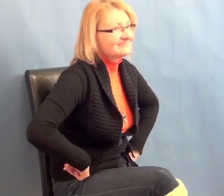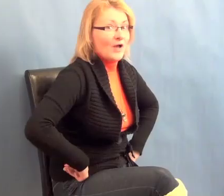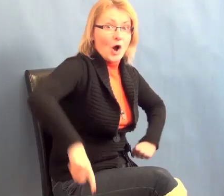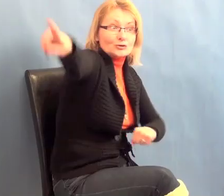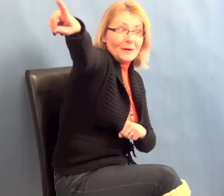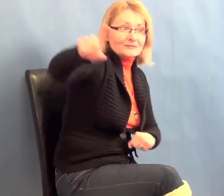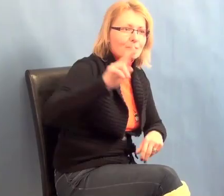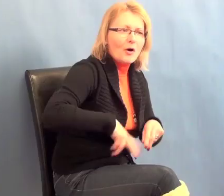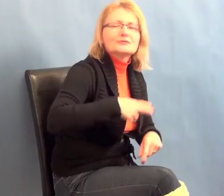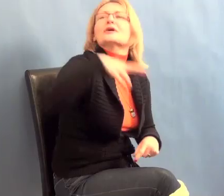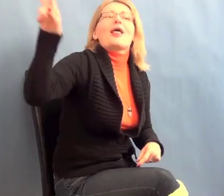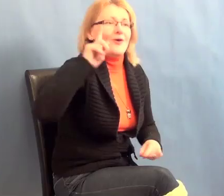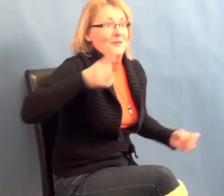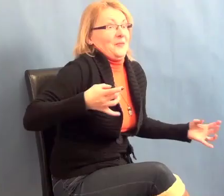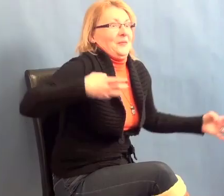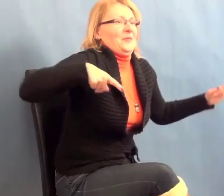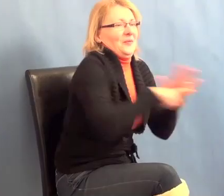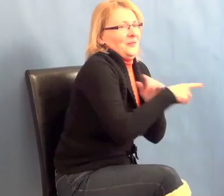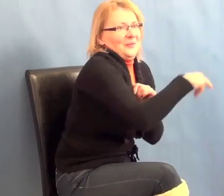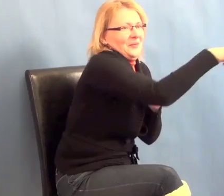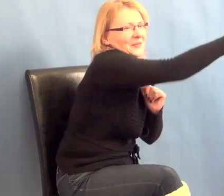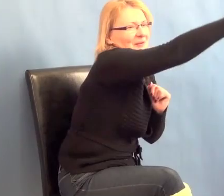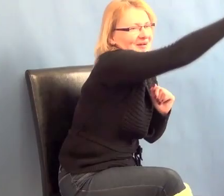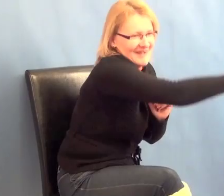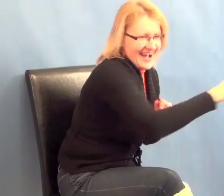Chłopiec pokazał na coś palcem, policjant na to spojrzał, a mały zwiał, ile sił w nogach.